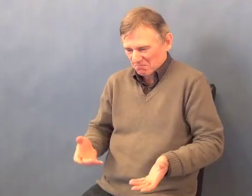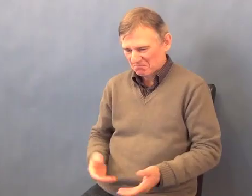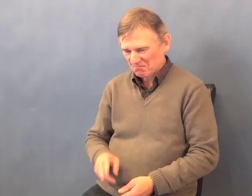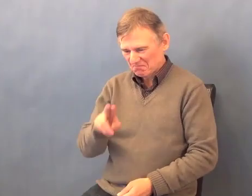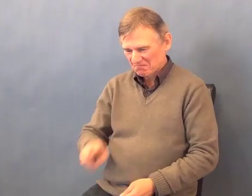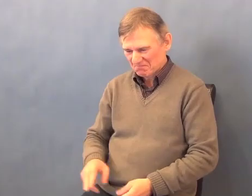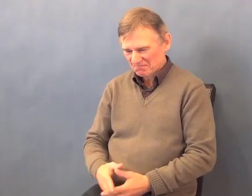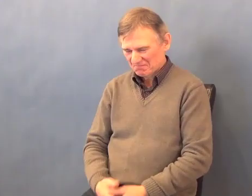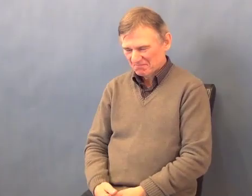Bez procentów?